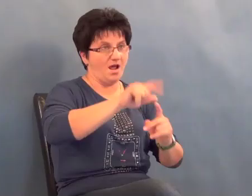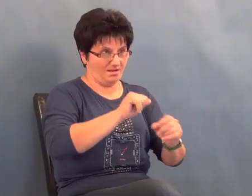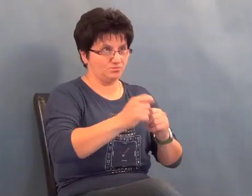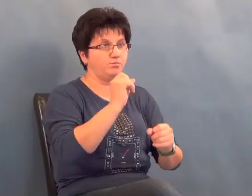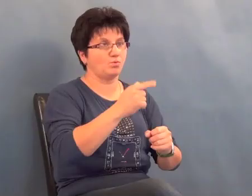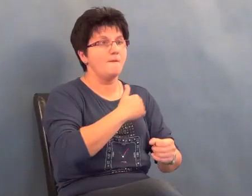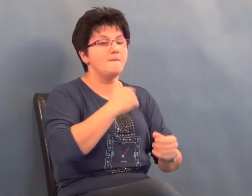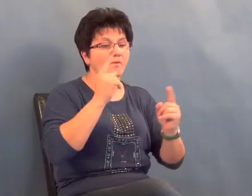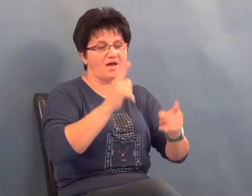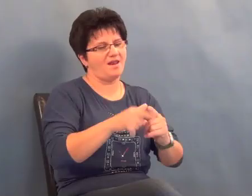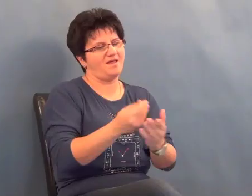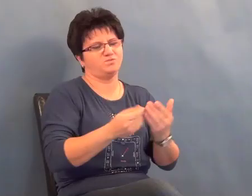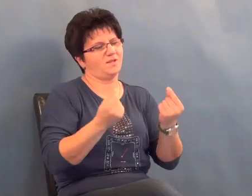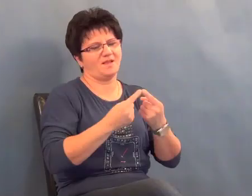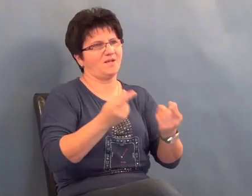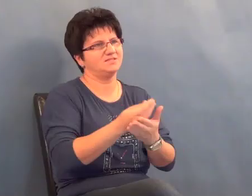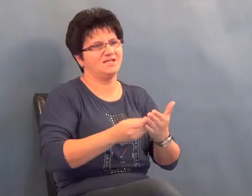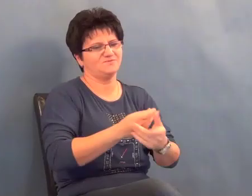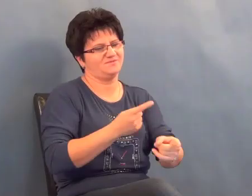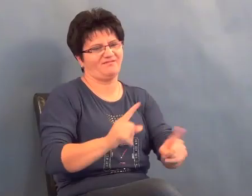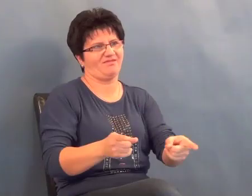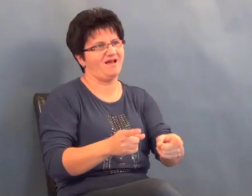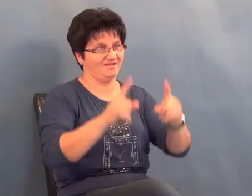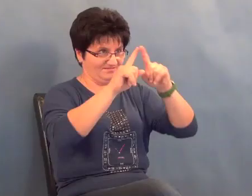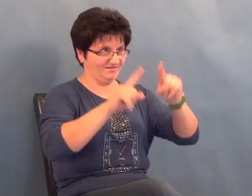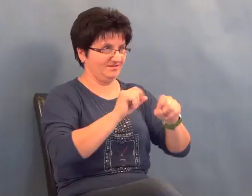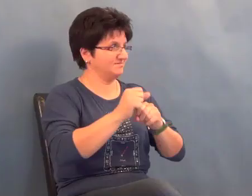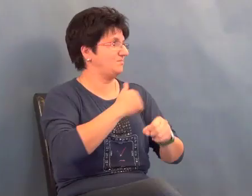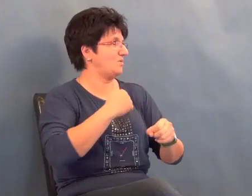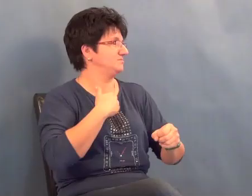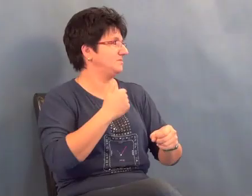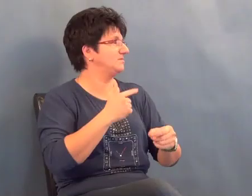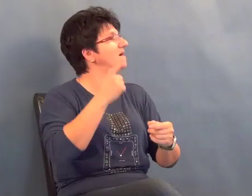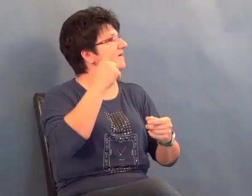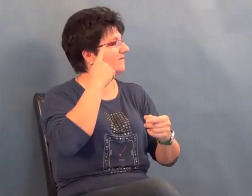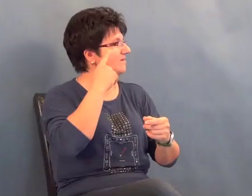Ten znak ostrzega przed poślizgnięciem, ale rysunek nie pasuje. W Polsce jest taki znak?